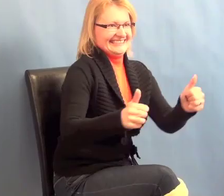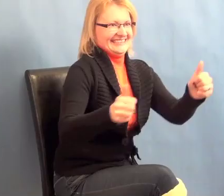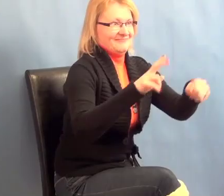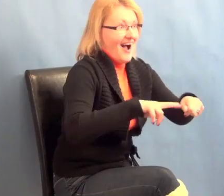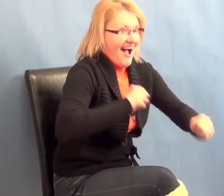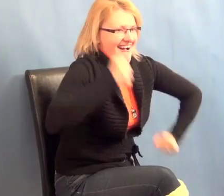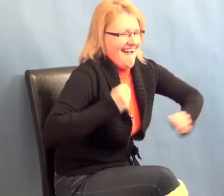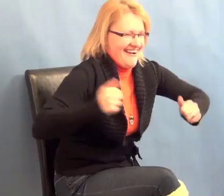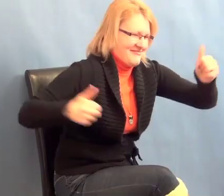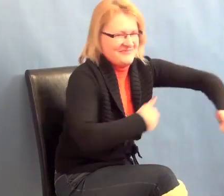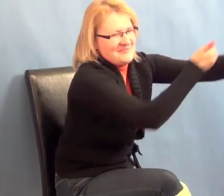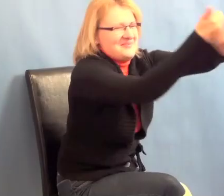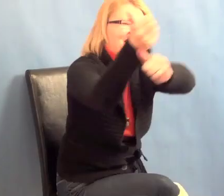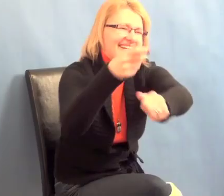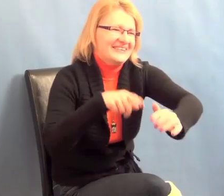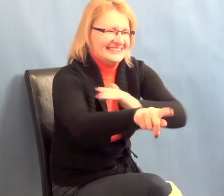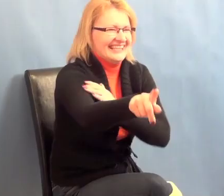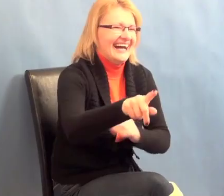Policjant zaczął ich gonić i uciekli.